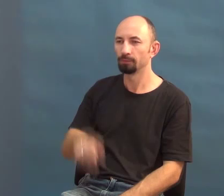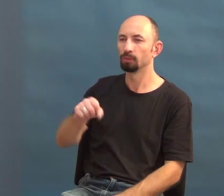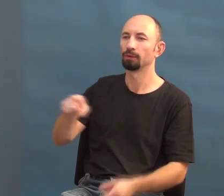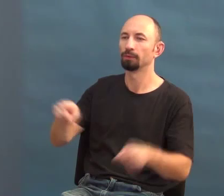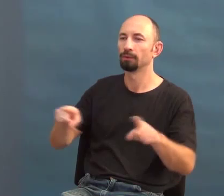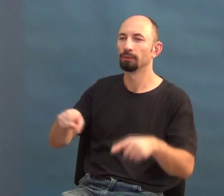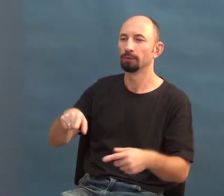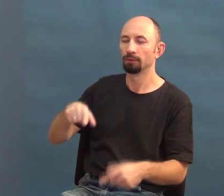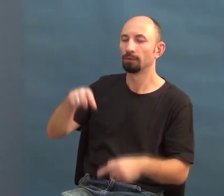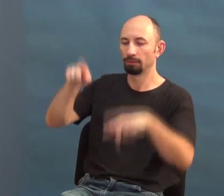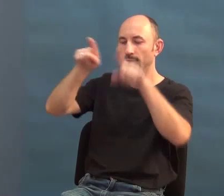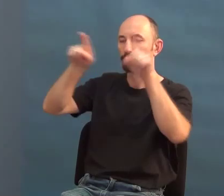Znak atomu.